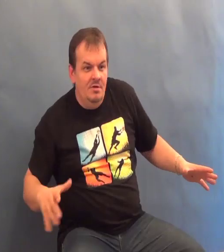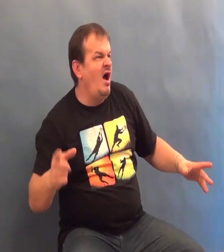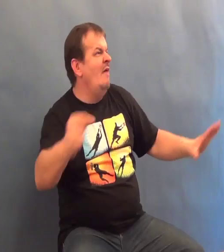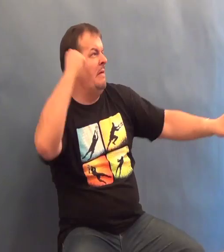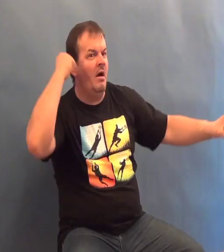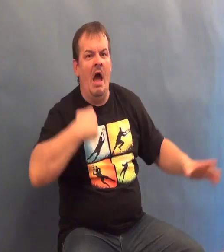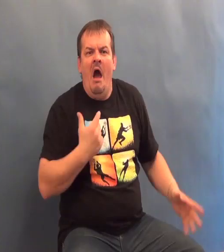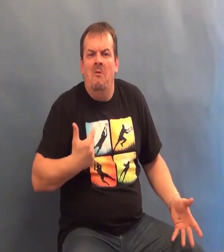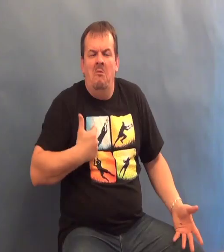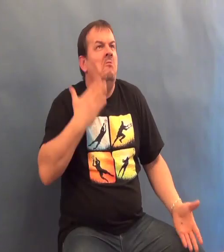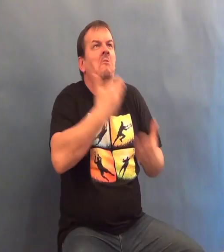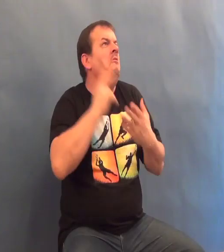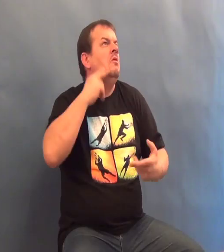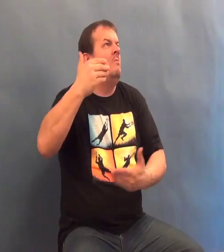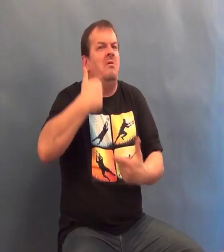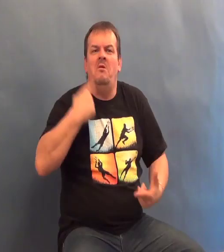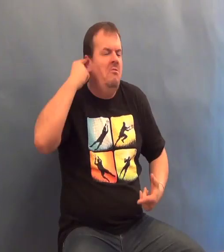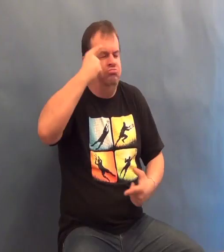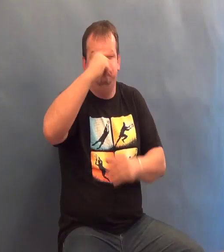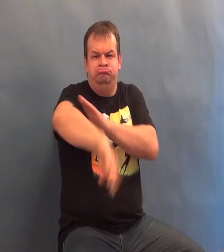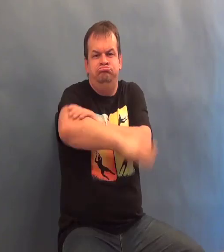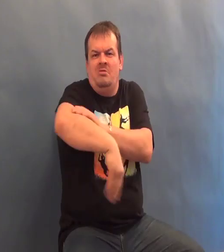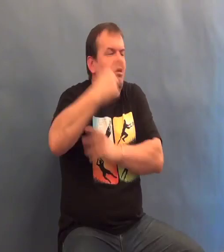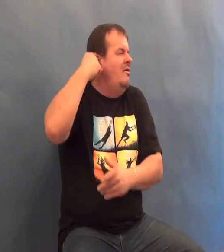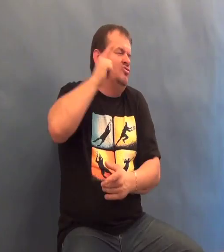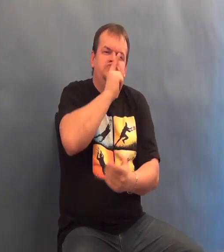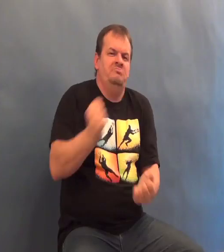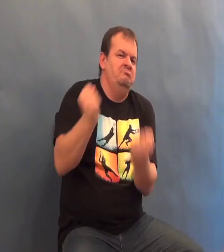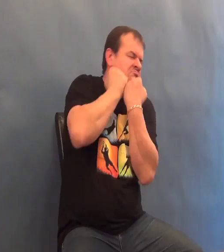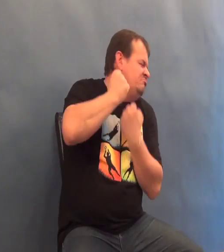A chłopak mówi: "No, prawdę mówiąc, nic nie słyszałem, nic a nic. Spałem i nic nie słyszałem".